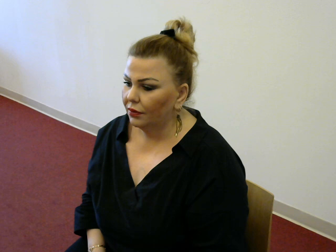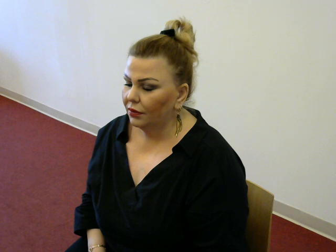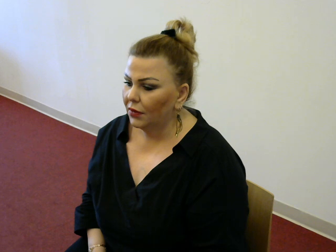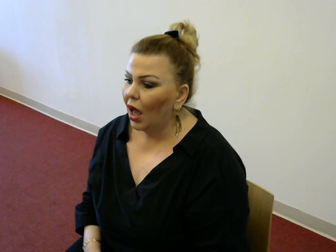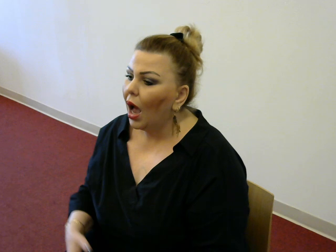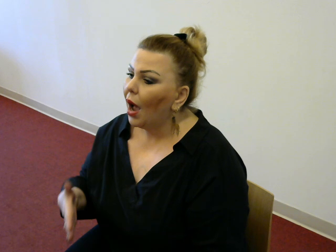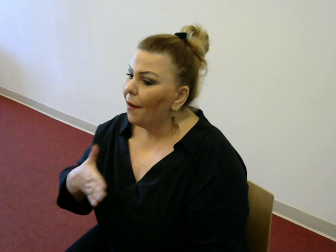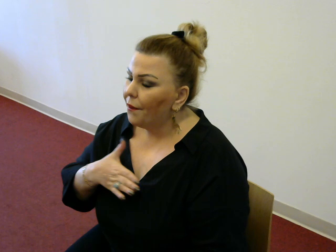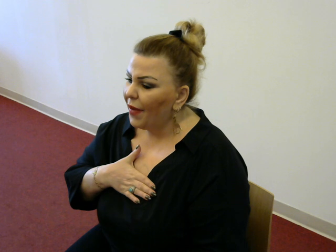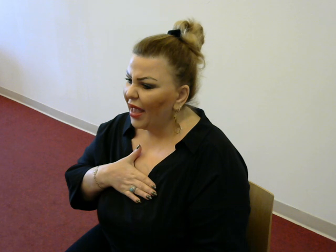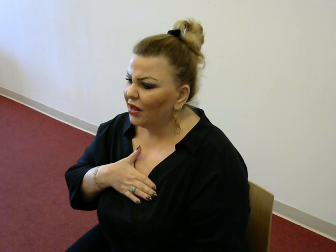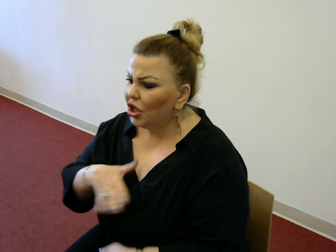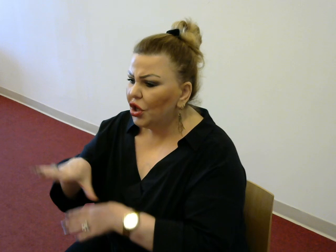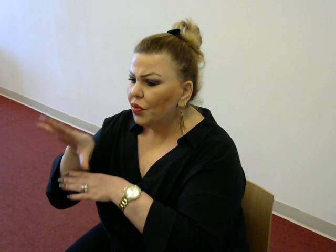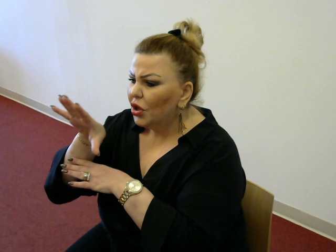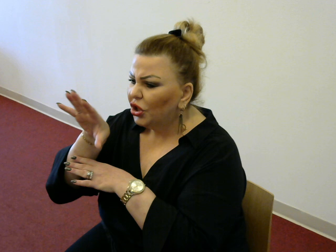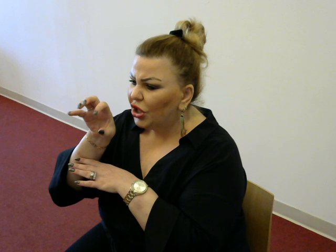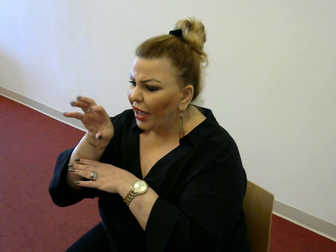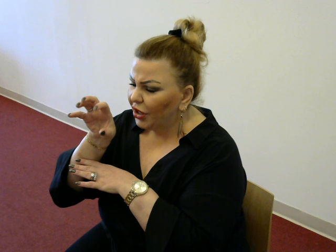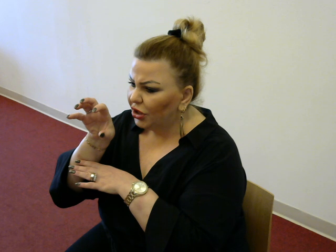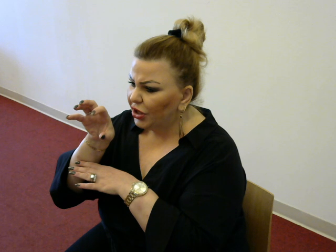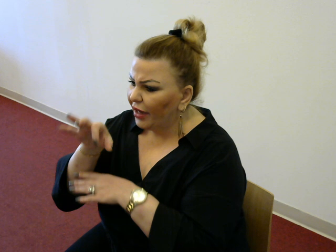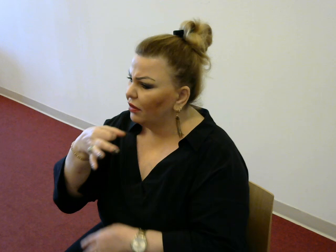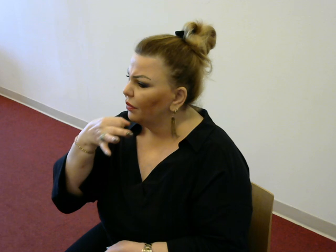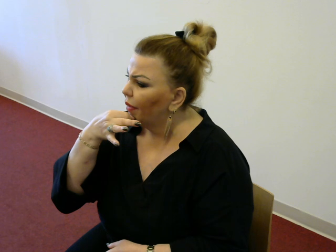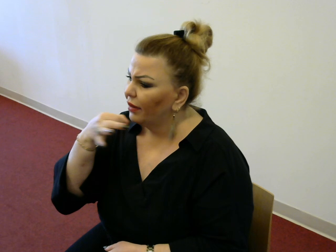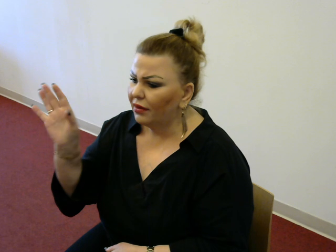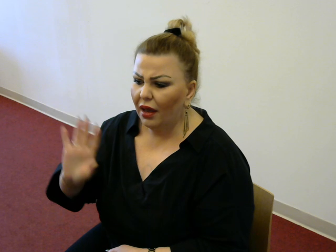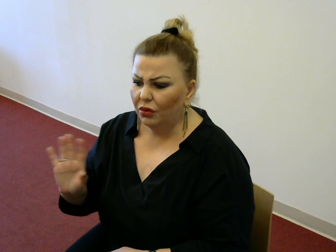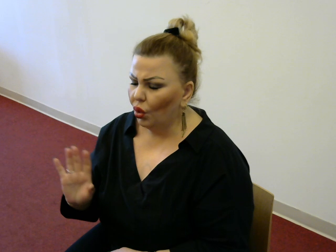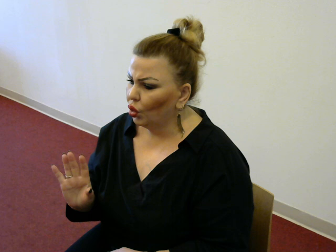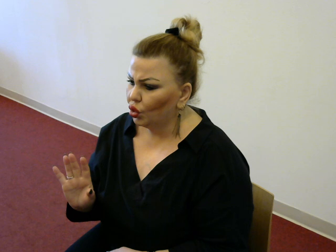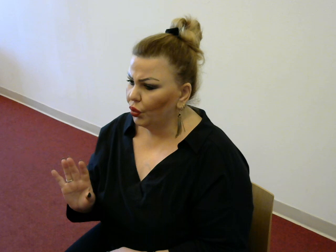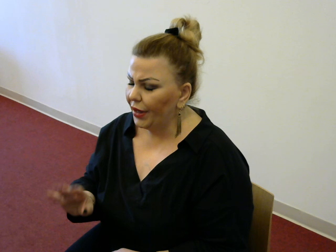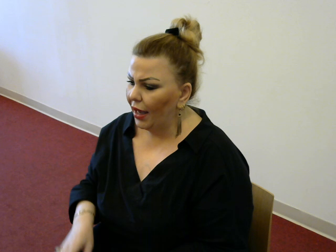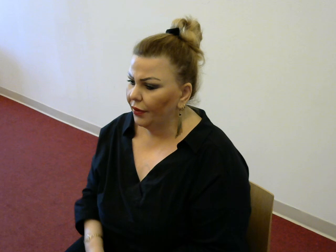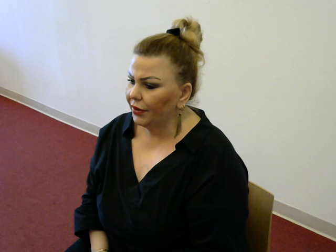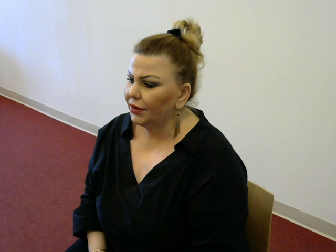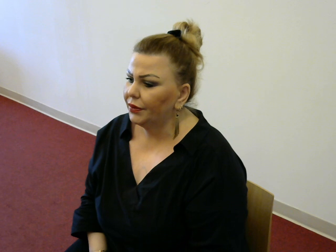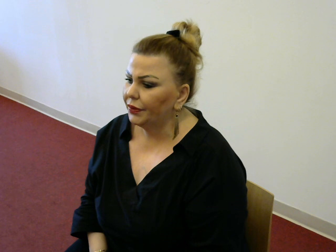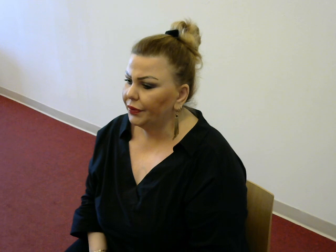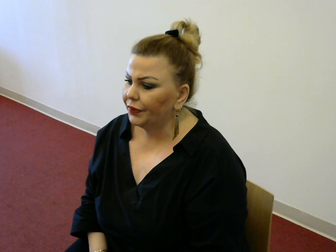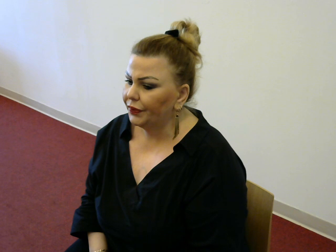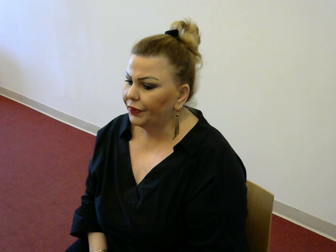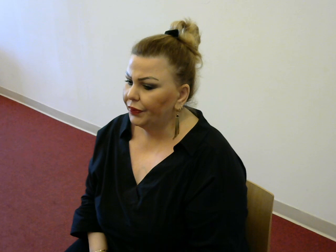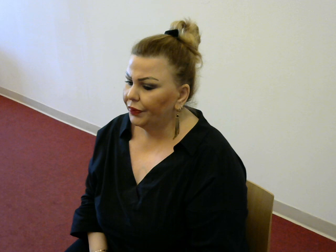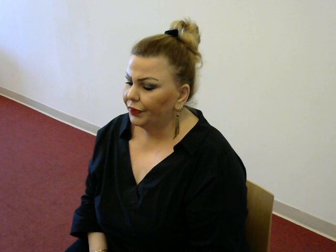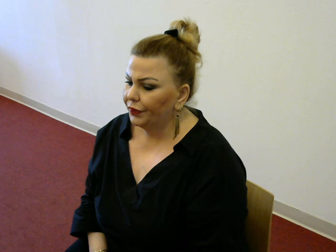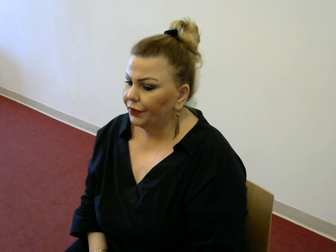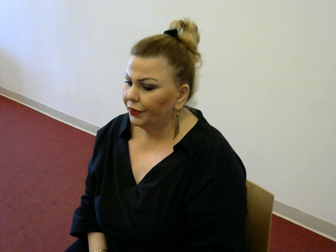Mənim şəkil çəkdirməkdən xoşum gəlir